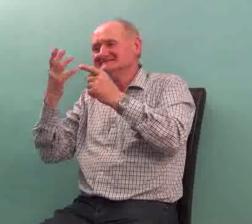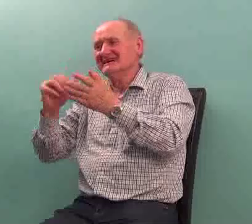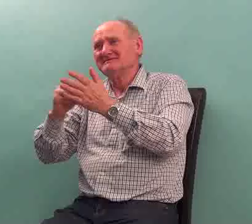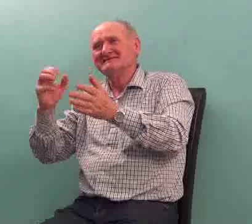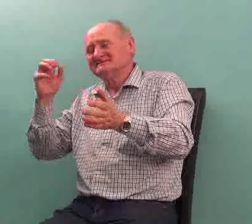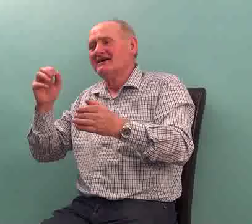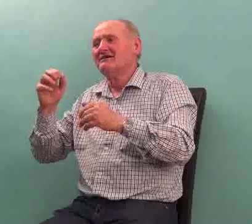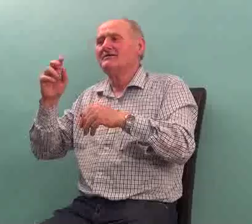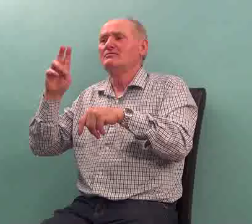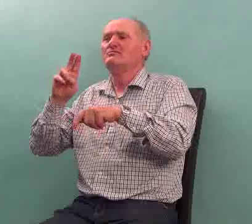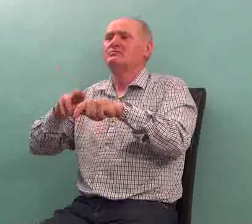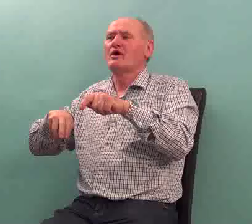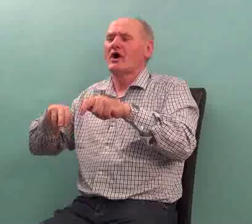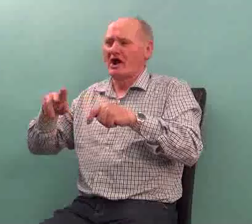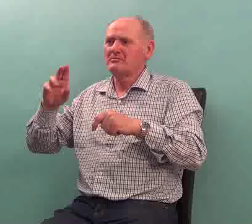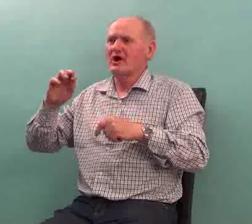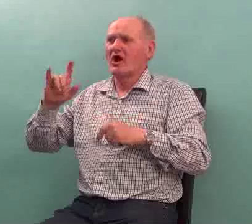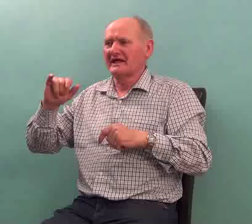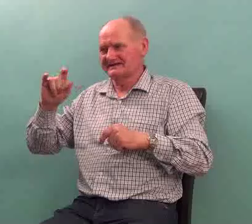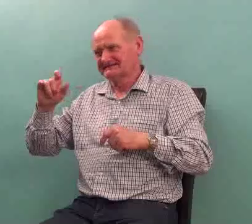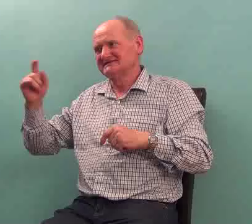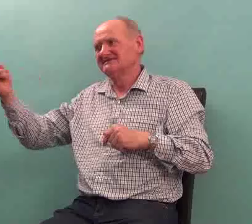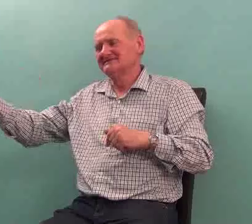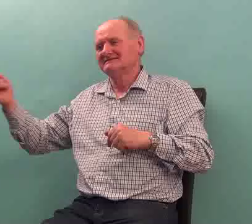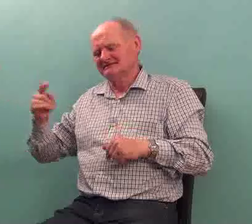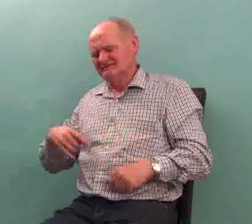Podchodzi policjant.